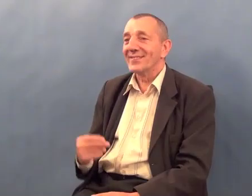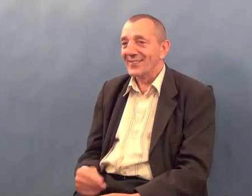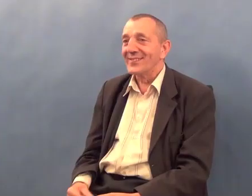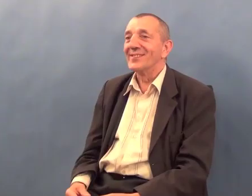Aha.